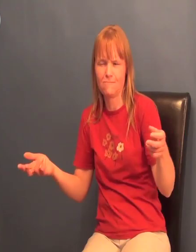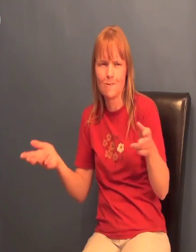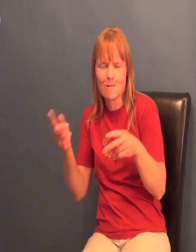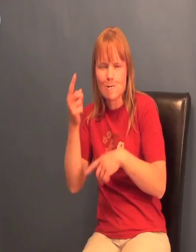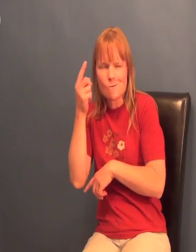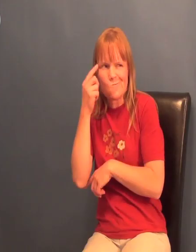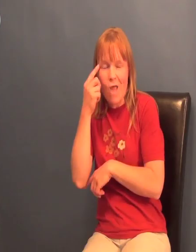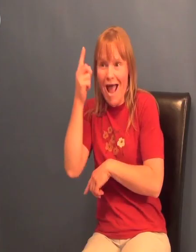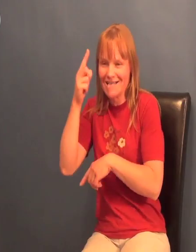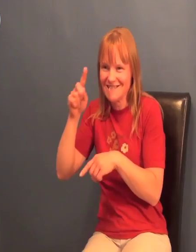Kot zastanawia się i wpada na pomysł.